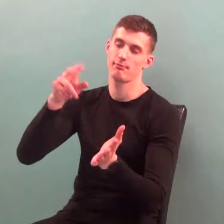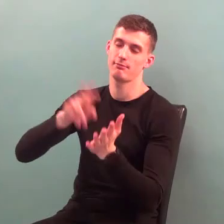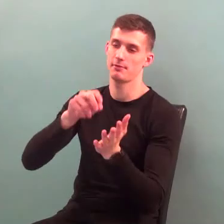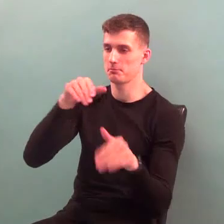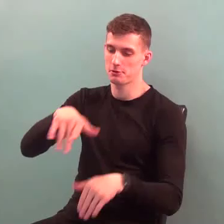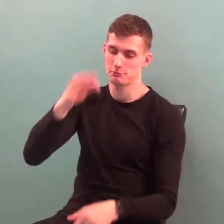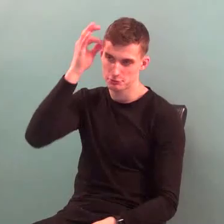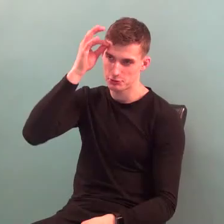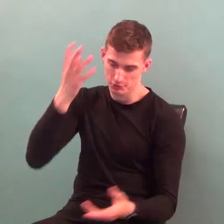Może coś mu się śni, nie wiem.